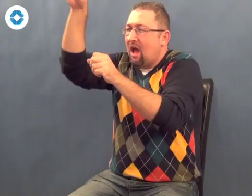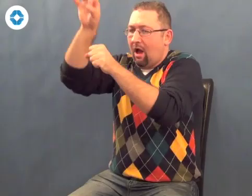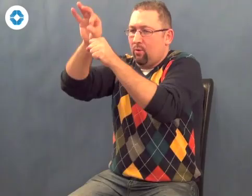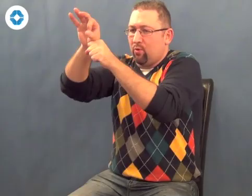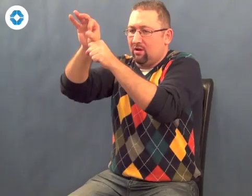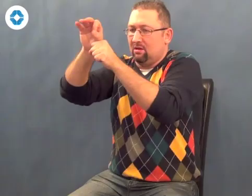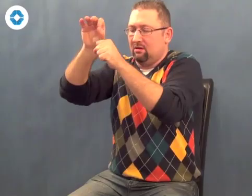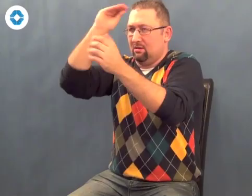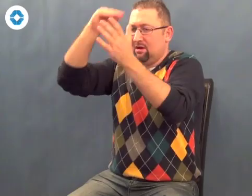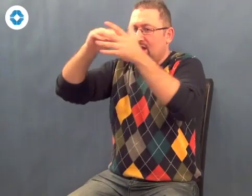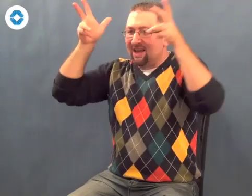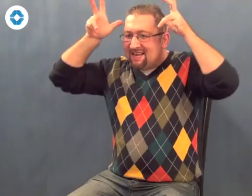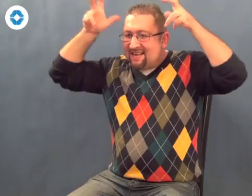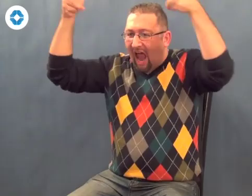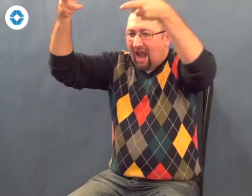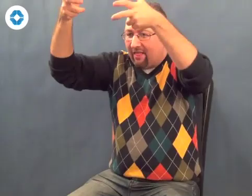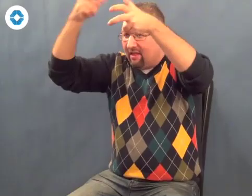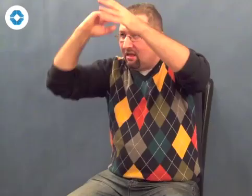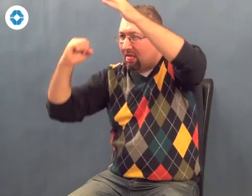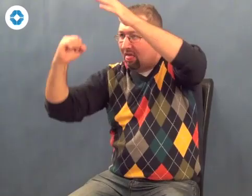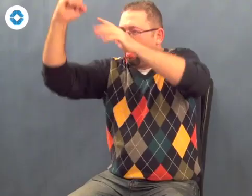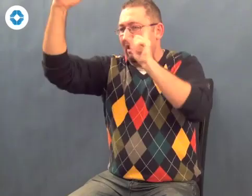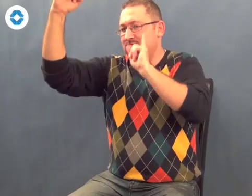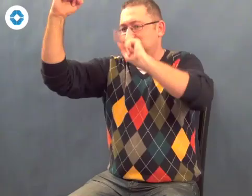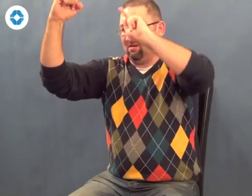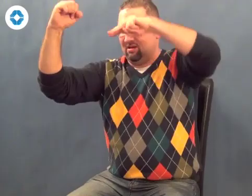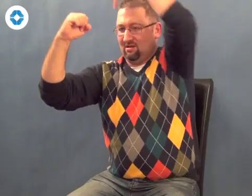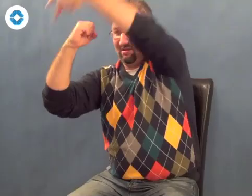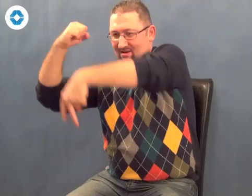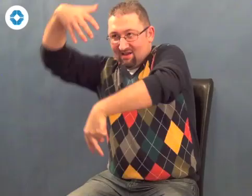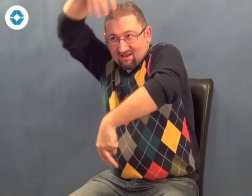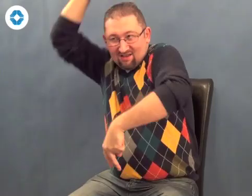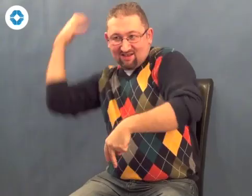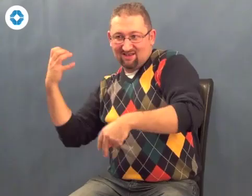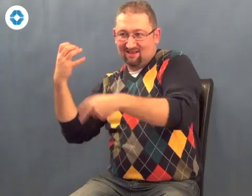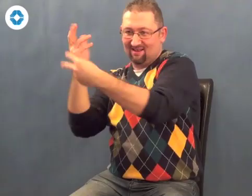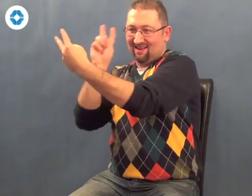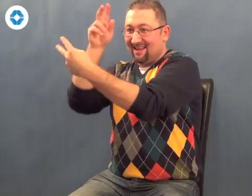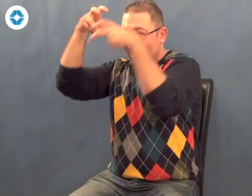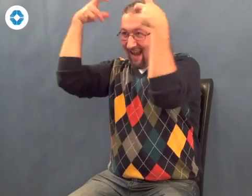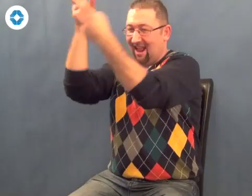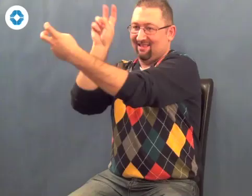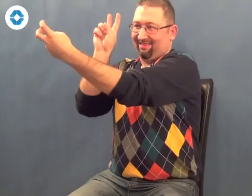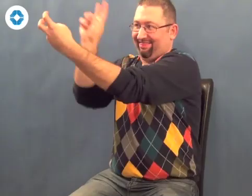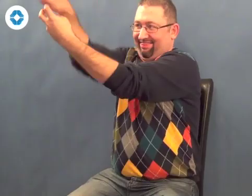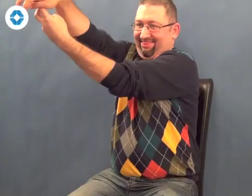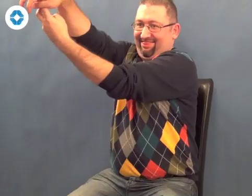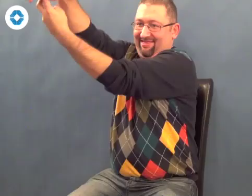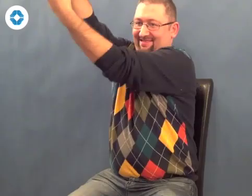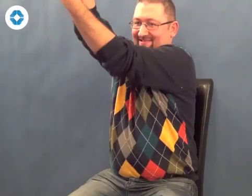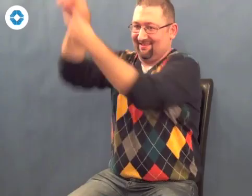Akurat jeleń wyłania łeb z rogami zza głazu, a chłopiec przewraca się na niego.